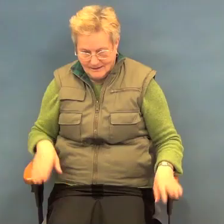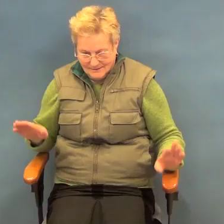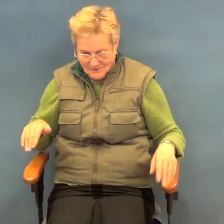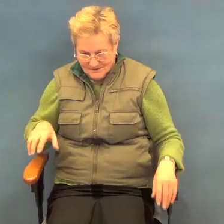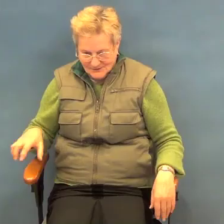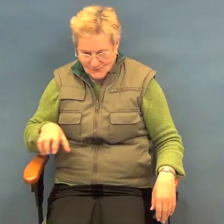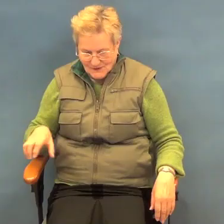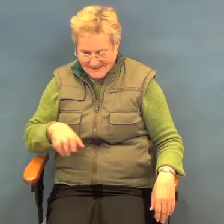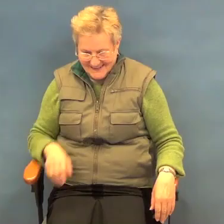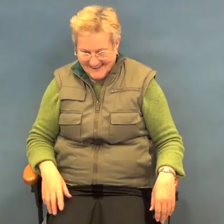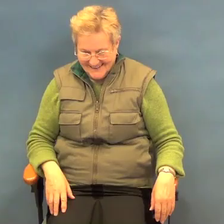Ptak je ukradł.